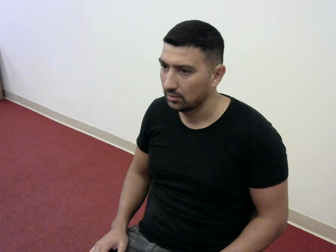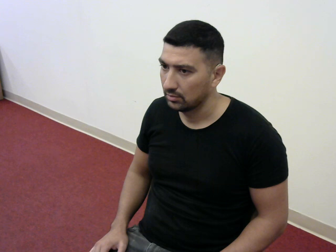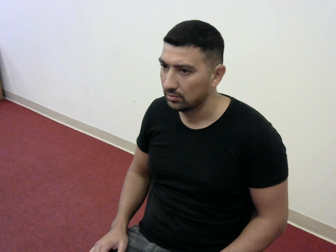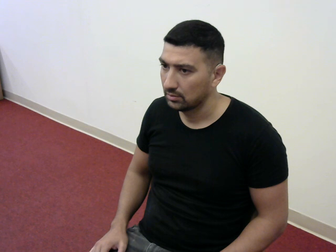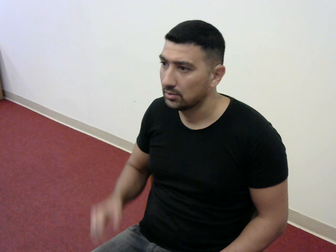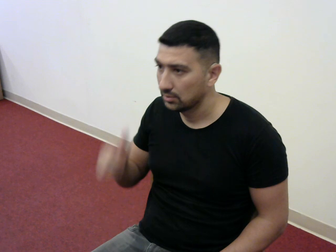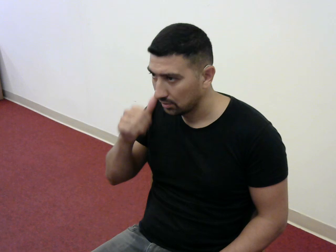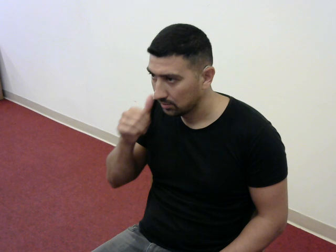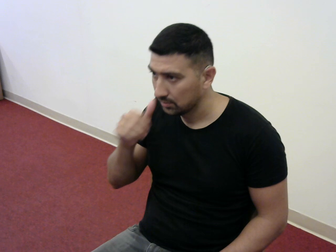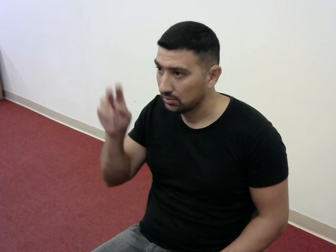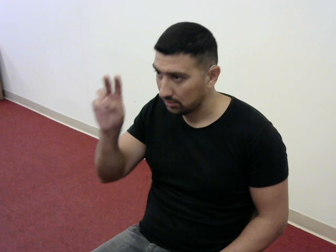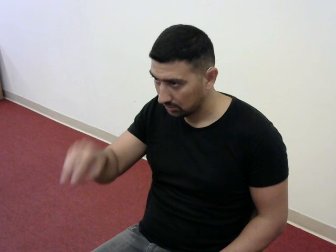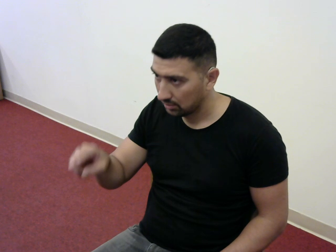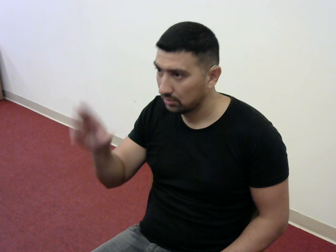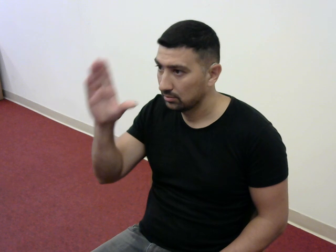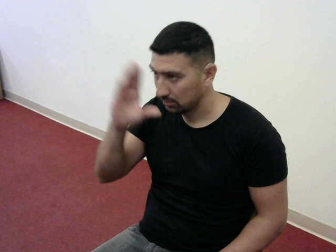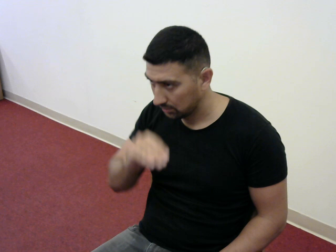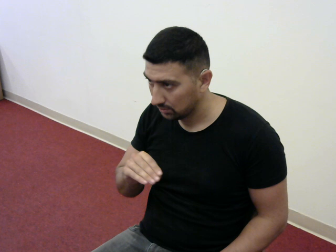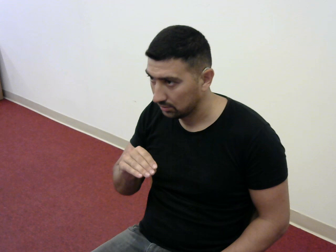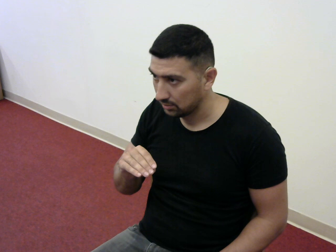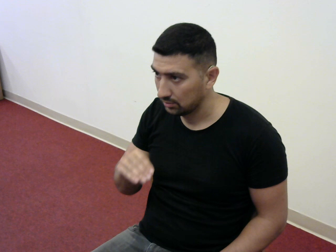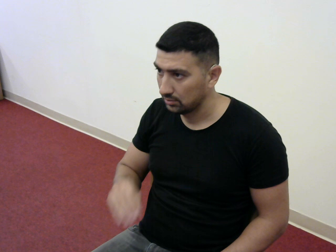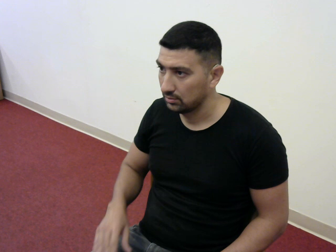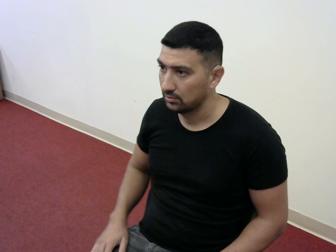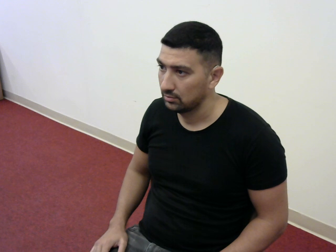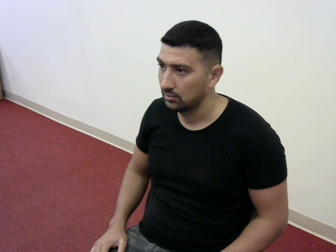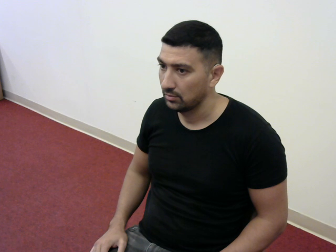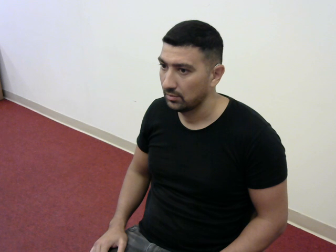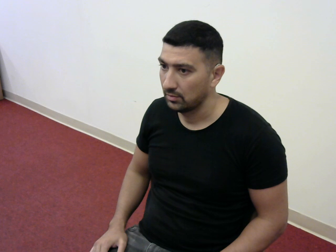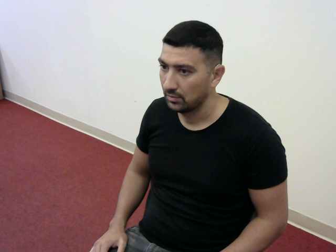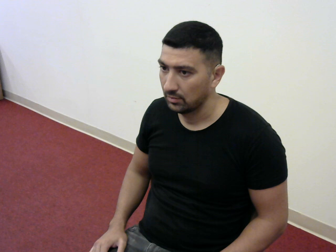Sabah gələ bilərəmmi?